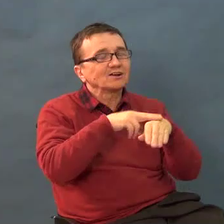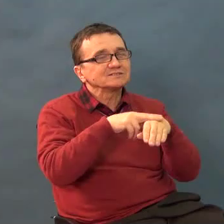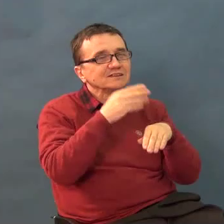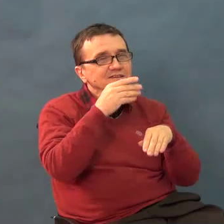Która godzina?